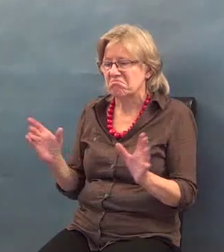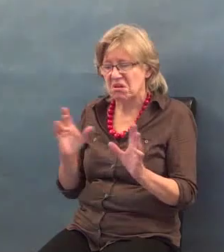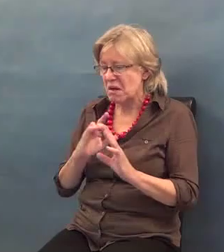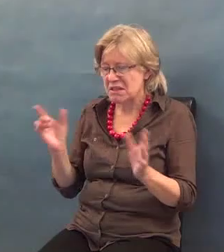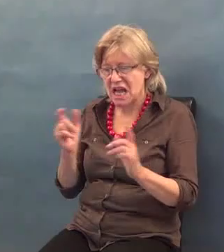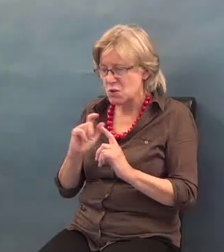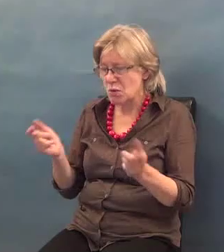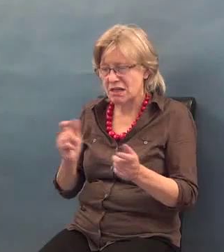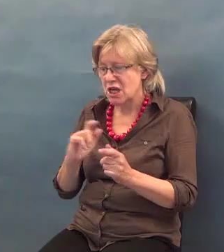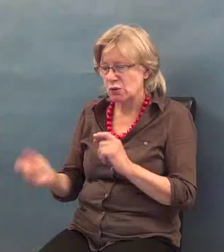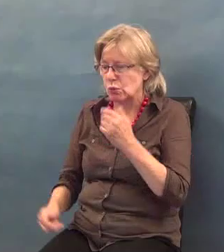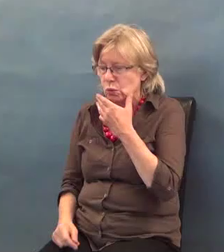Nie mam czasu.